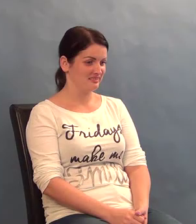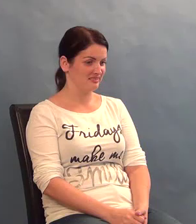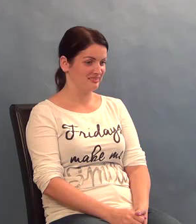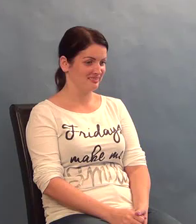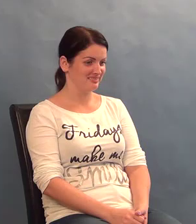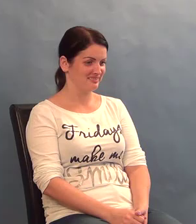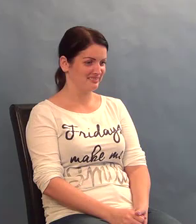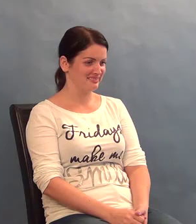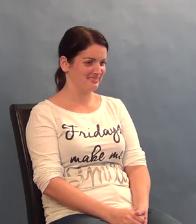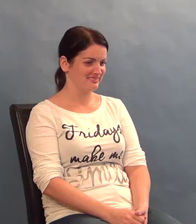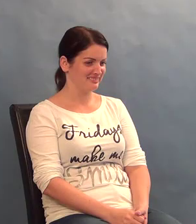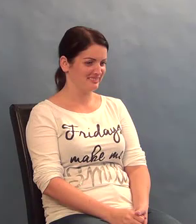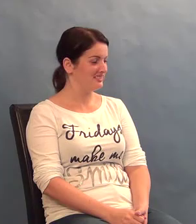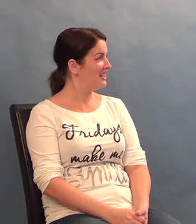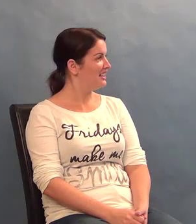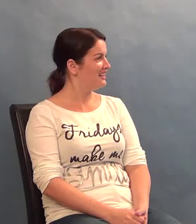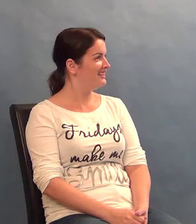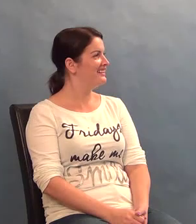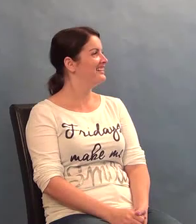Trzeciego lutego, rano?